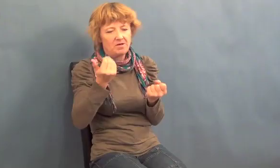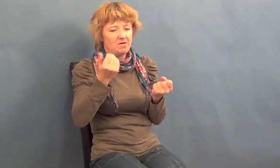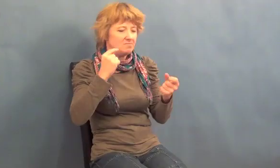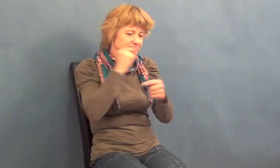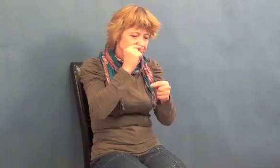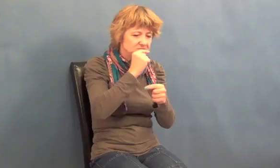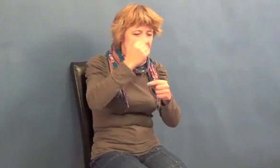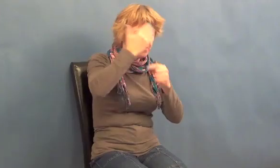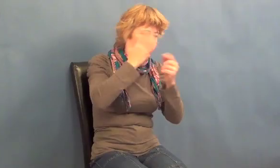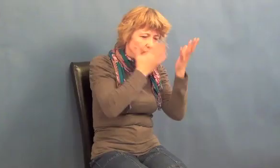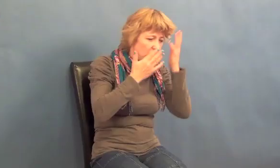Myje zęby, jest wieczór, myje twarz.